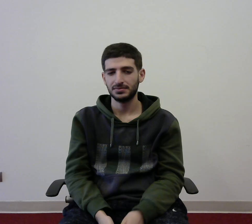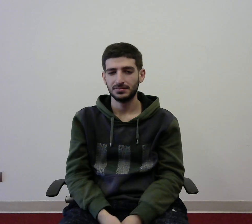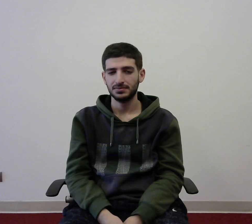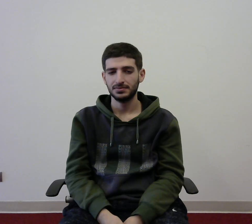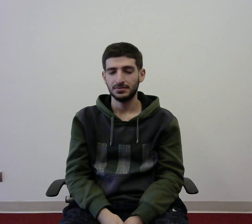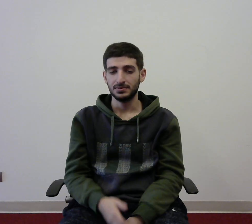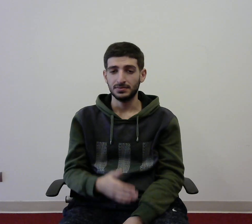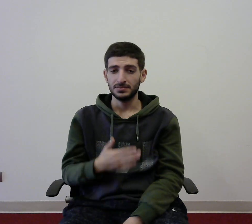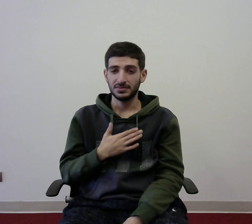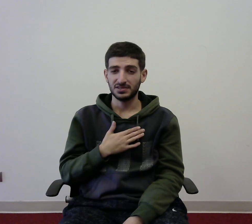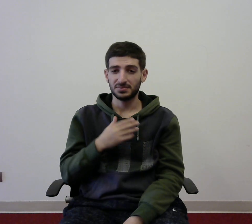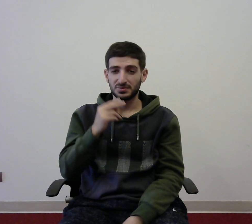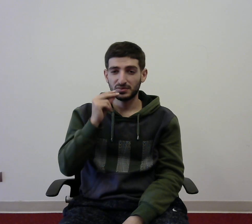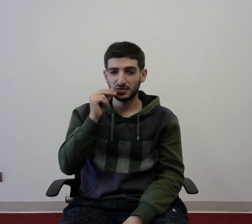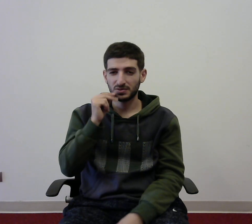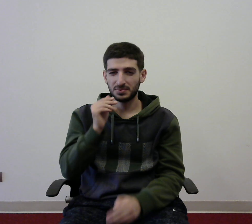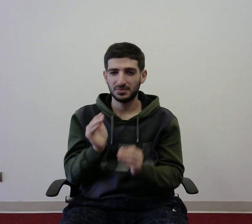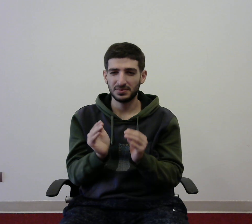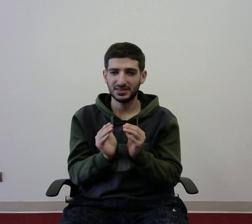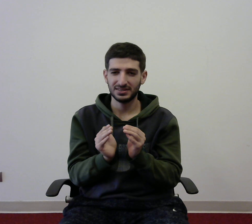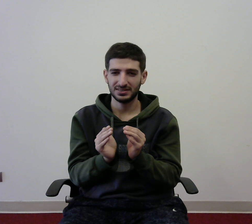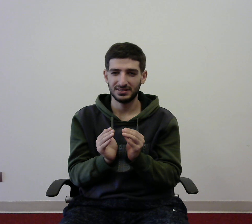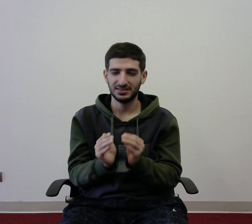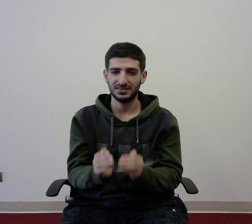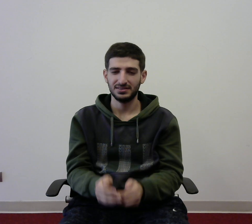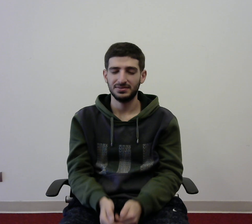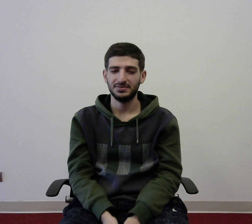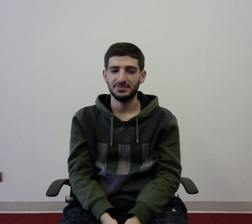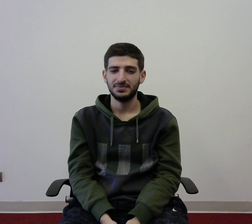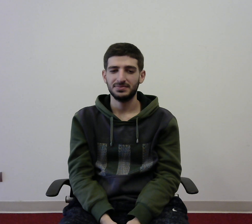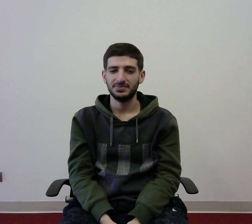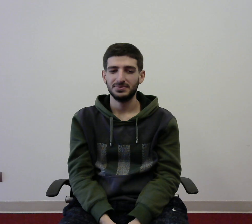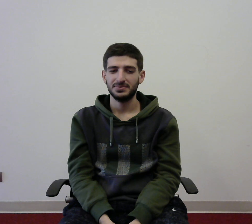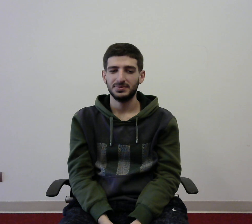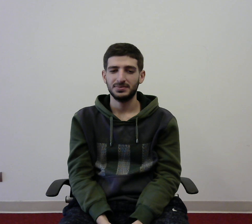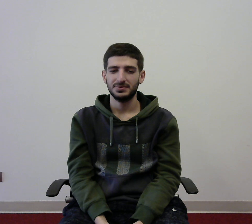Mənim pişiyim balacadır